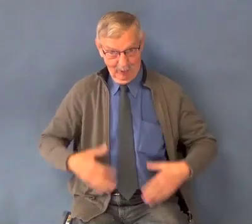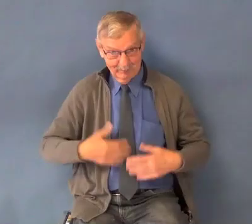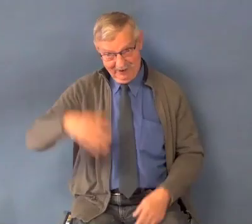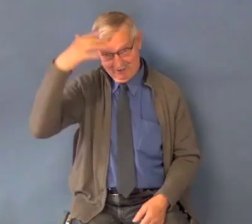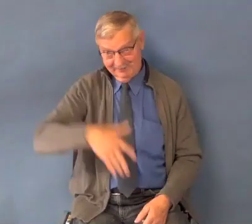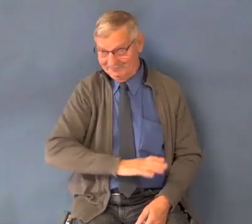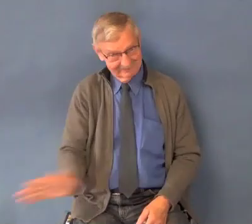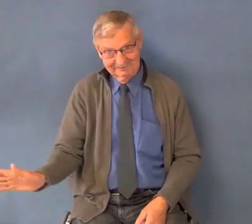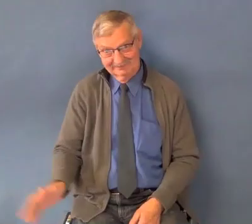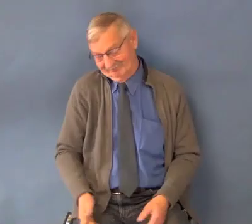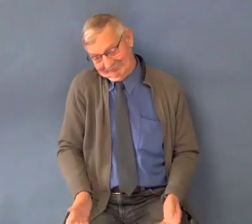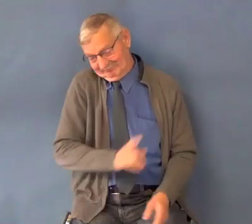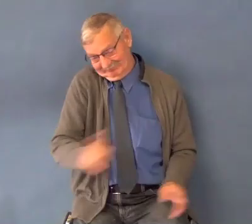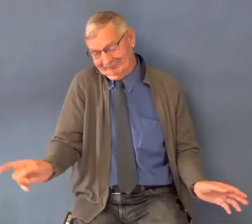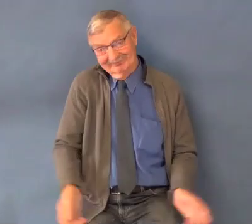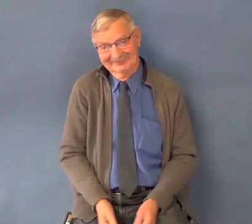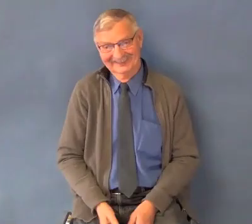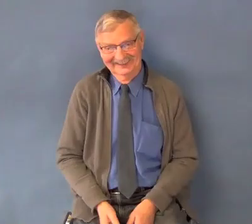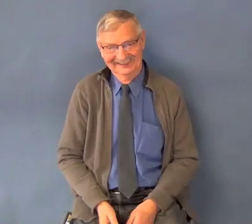Myć, kąpać się pod prysznicem, tego nie wolno.